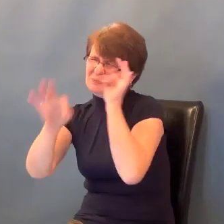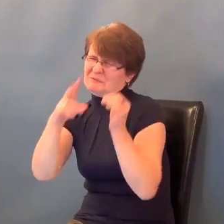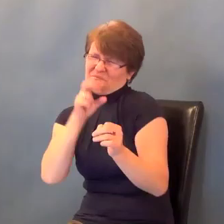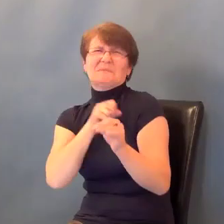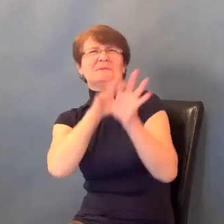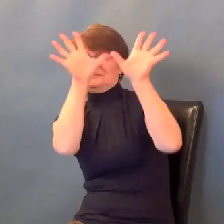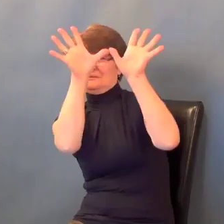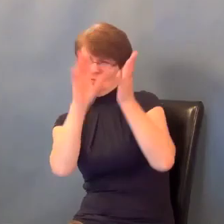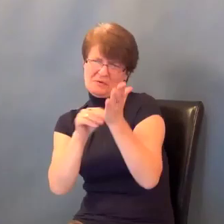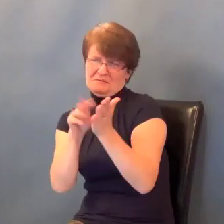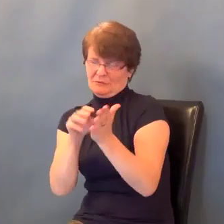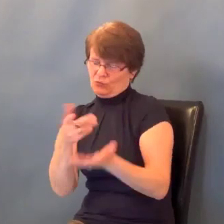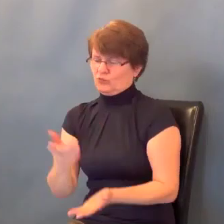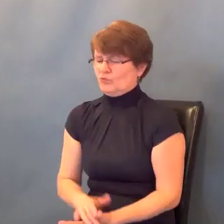Neon, znak "Dwie dłonie" widać wyraźnie.